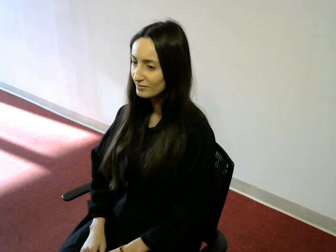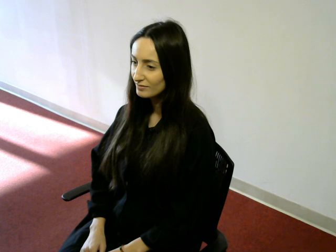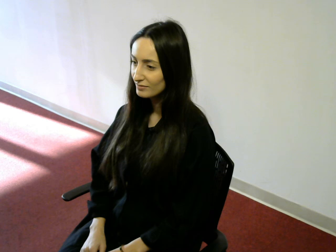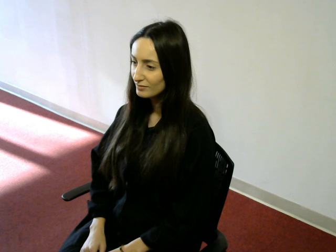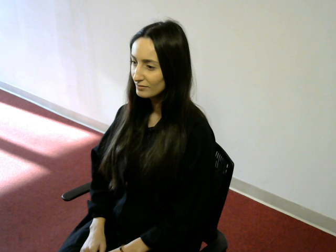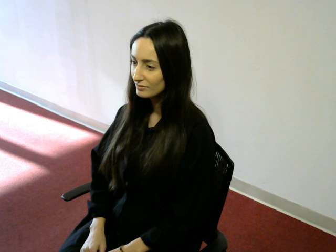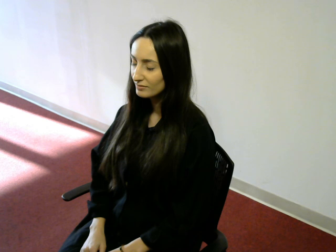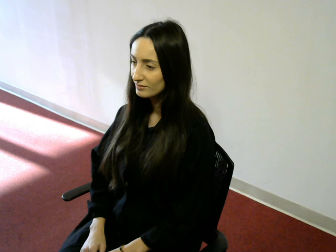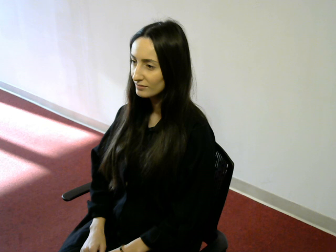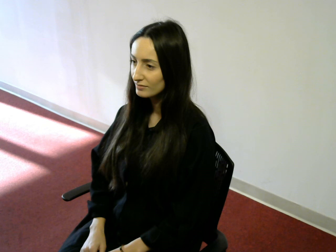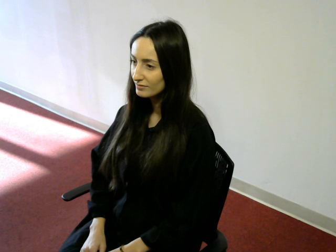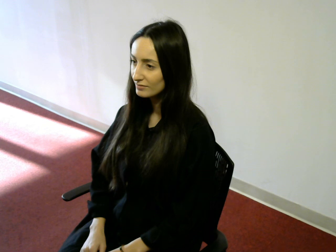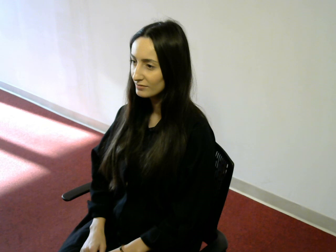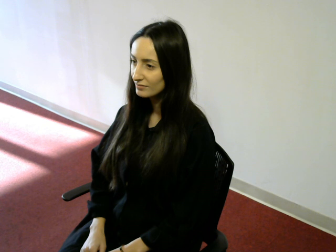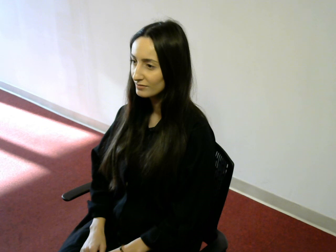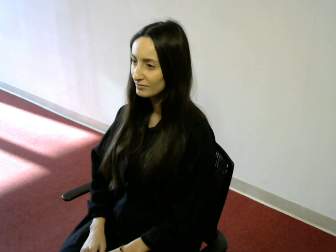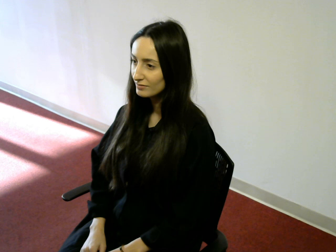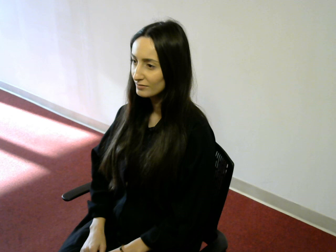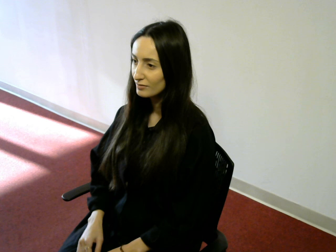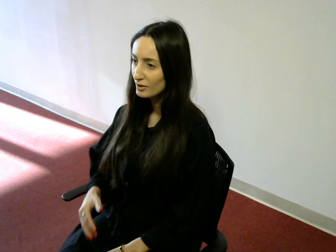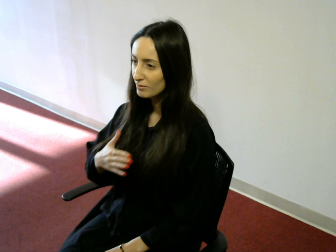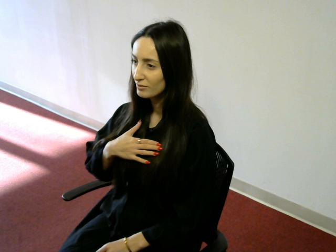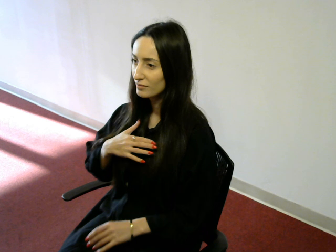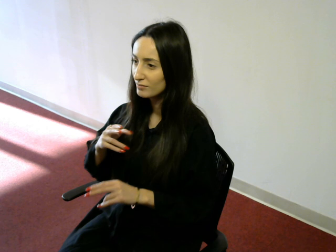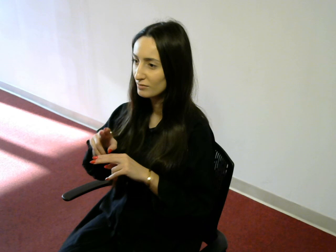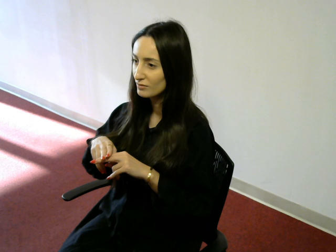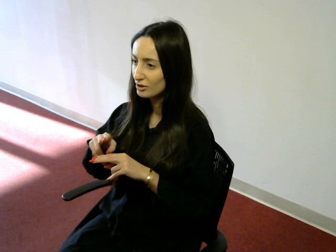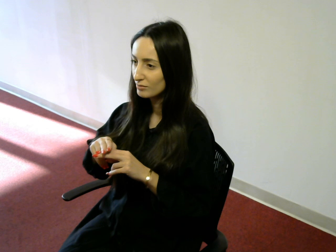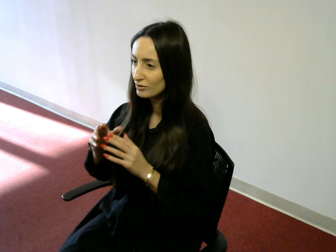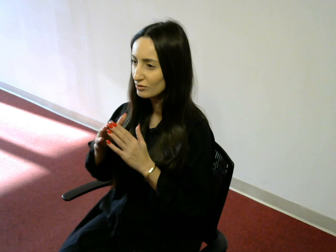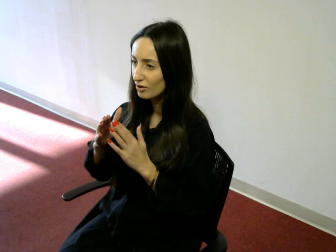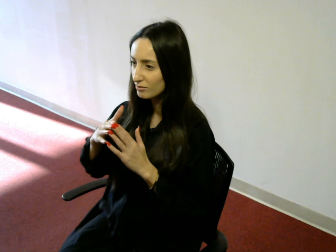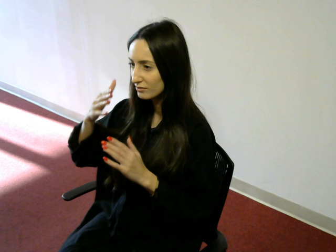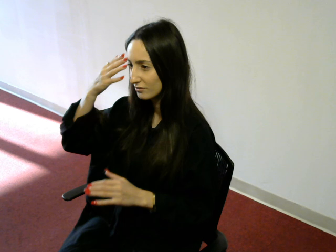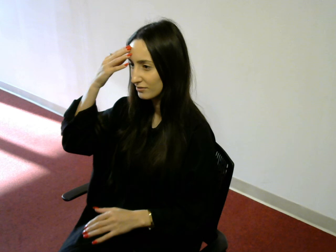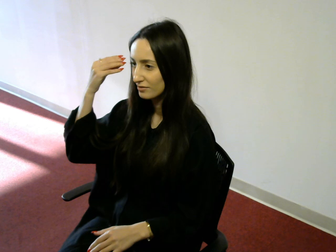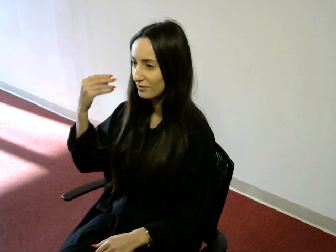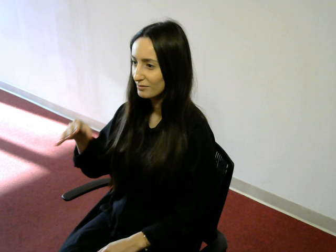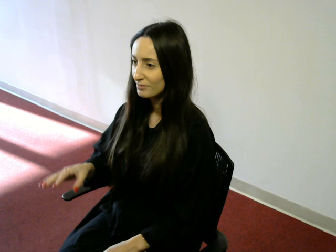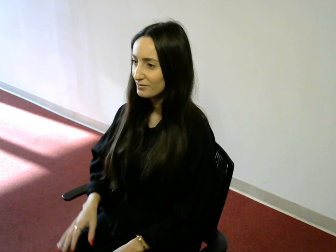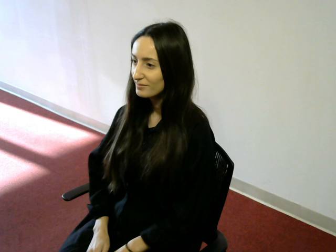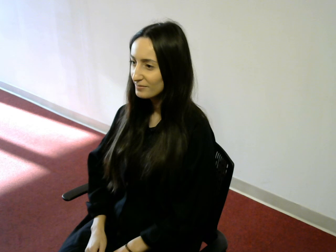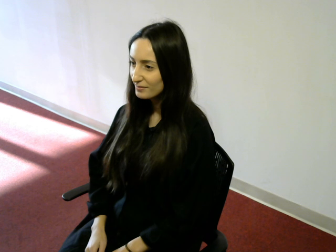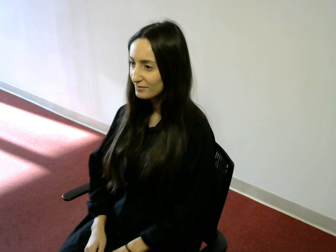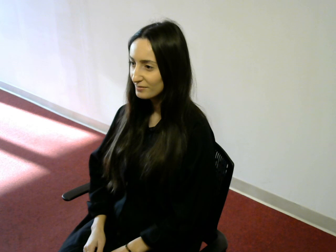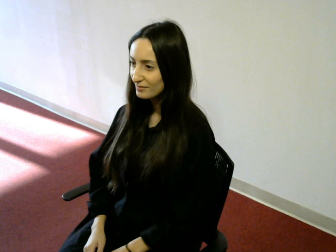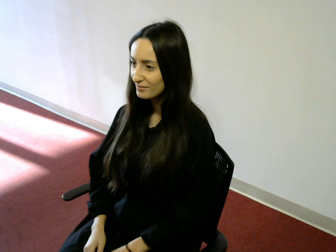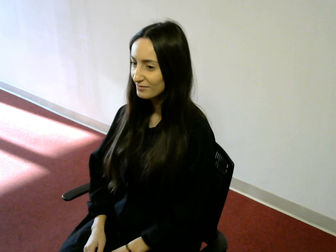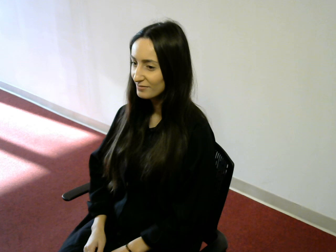Mən şəxsiyyət vəsiqəsini evdə unutmuşam